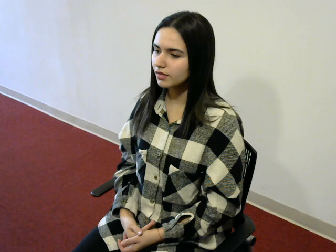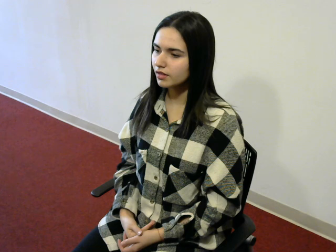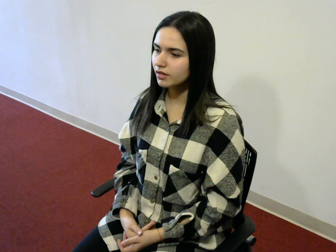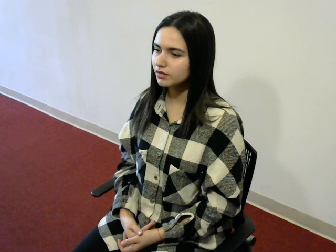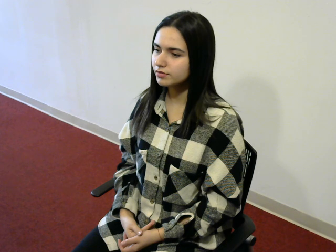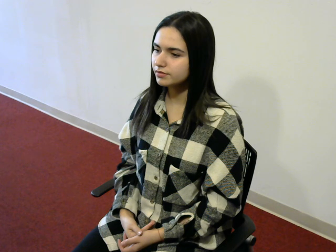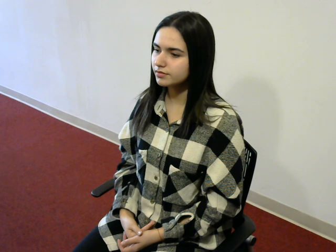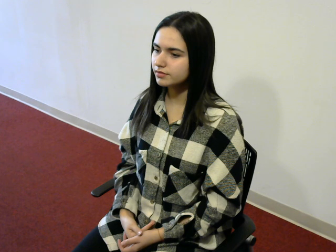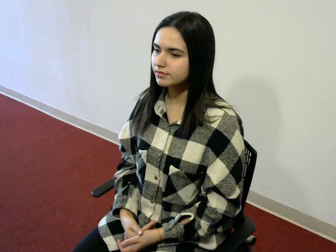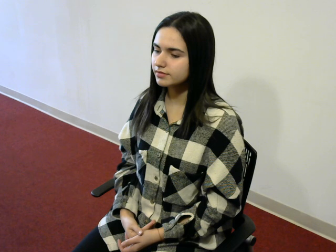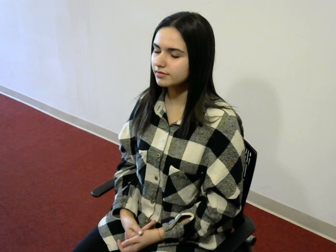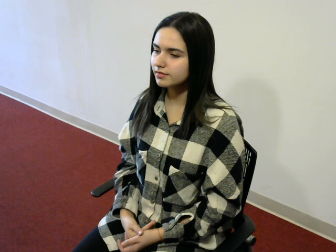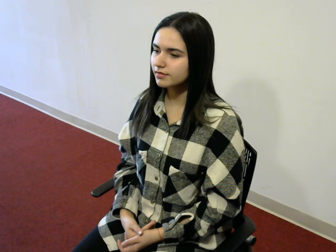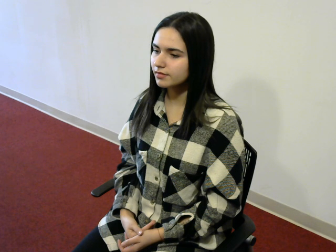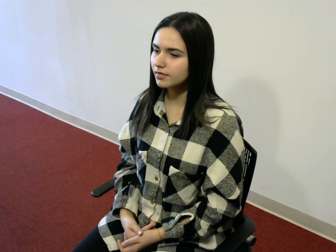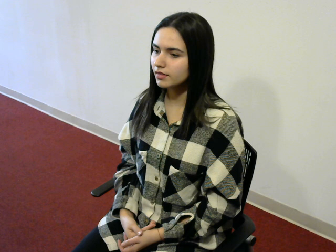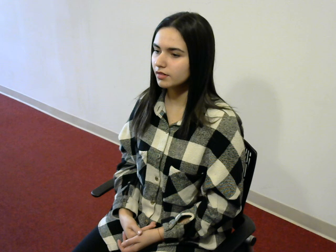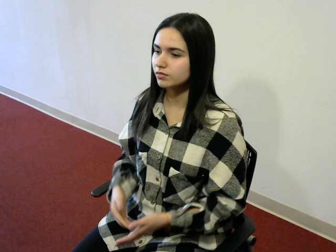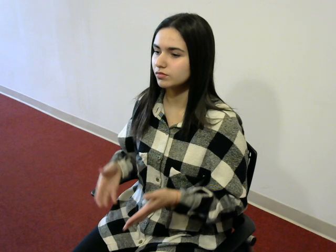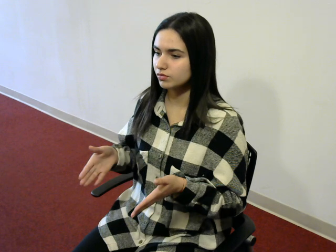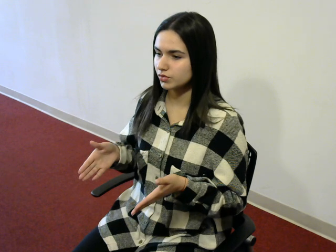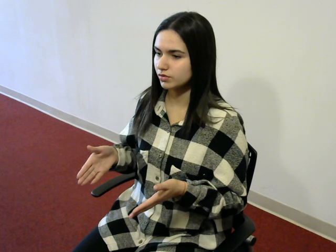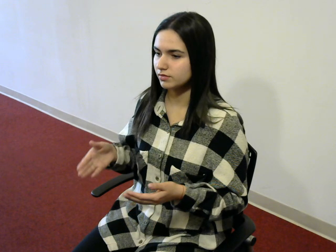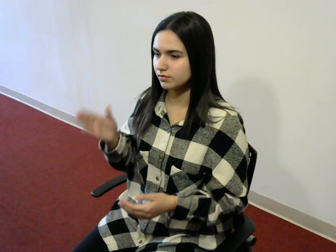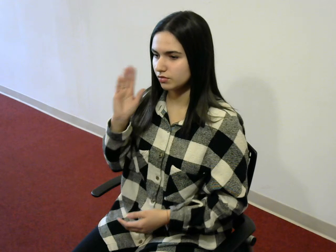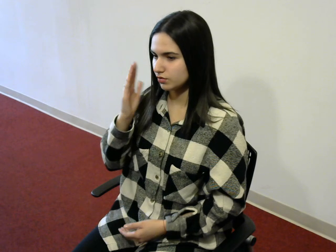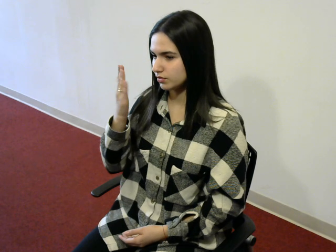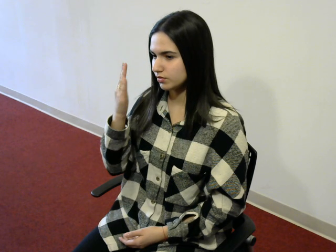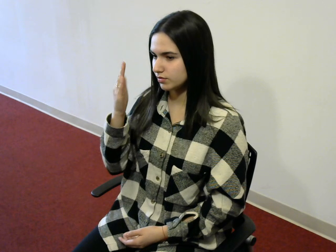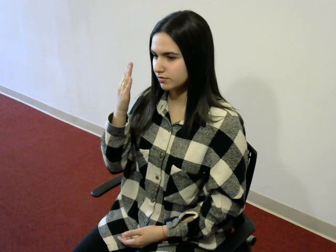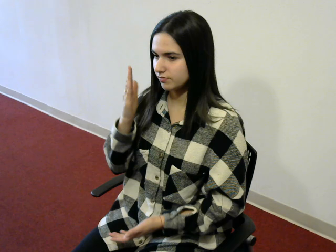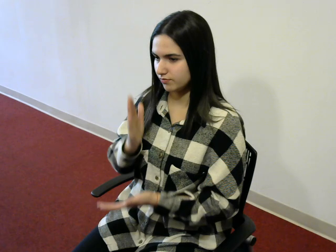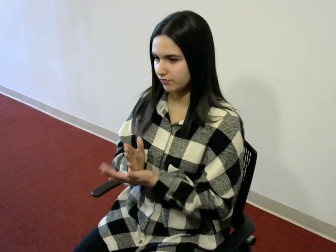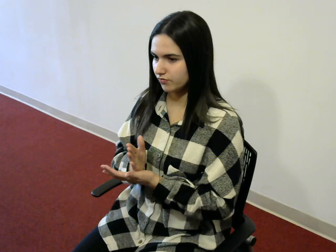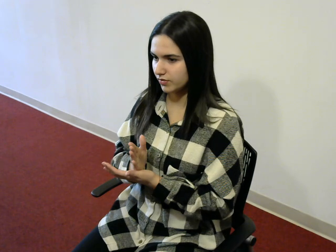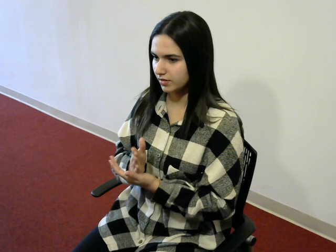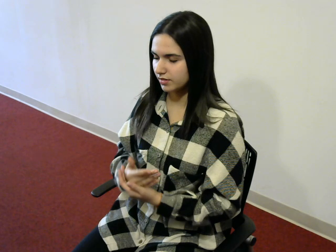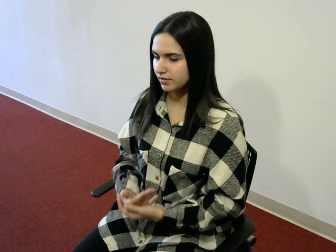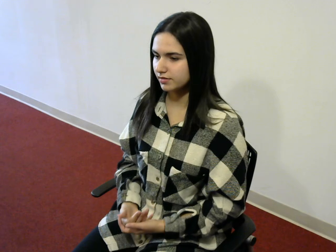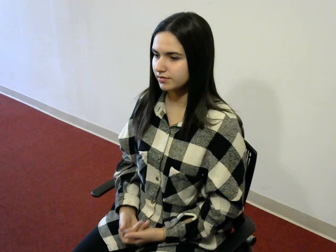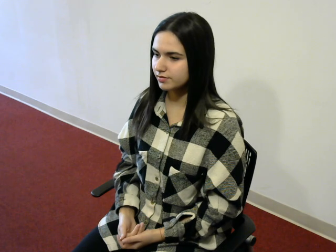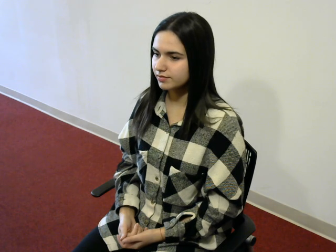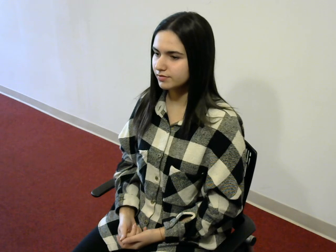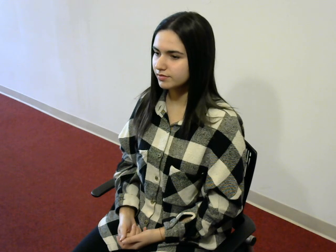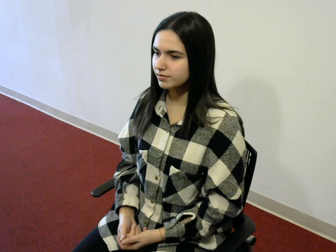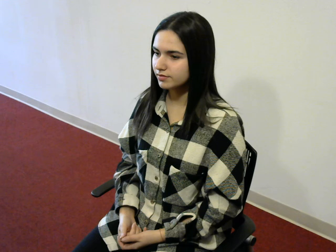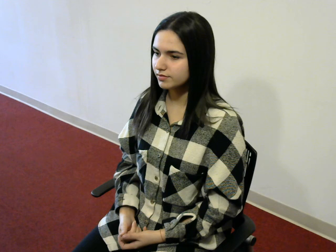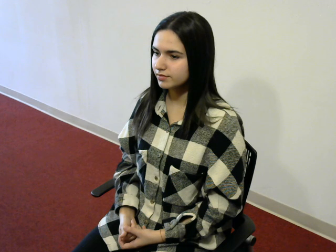Burda güzgü varmı?